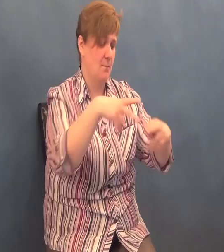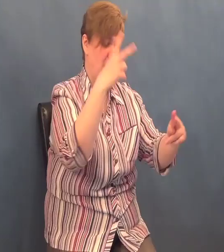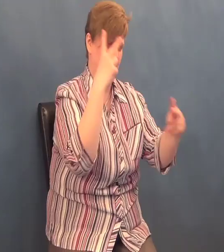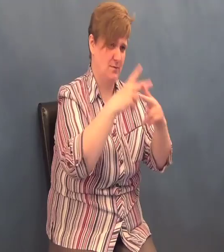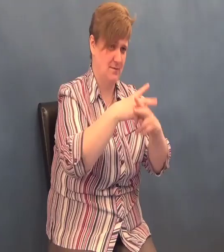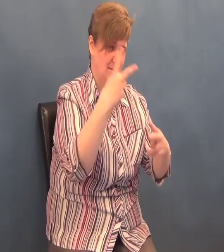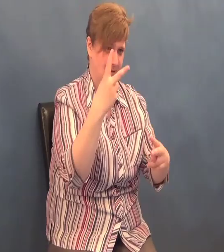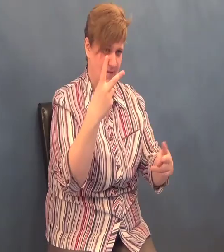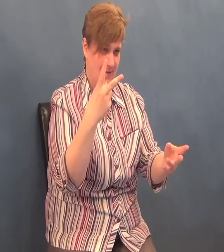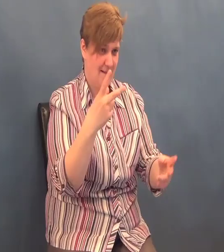Dwudziesty.